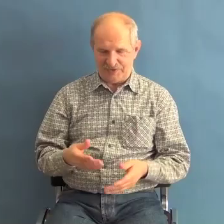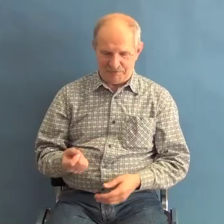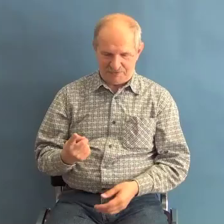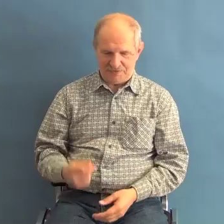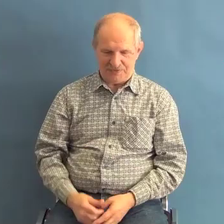Coś dziwnego